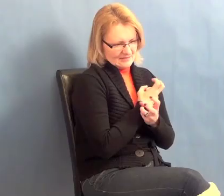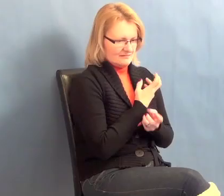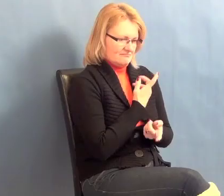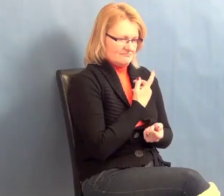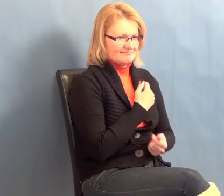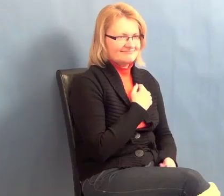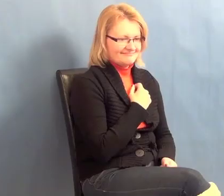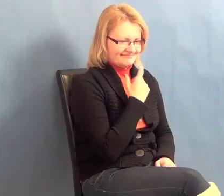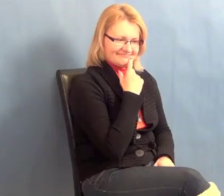Nie wiem o co chodzi.